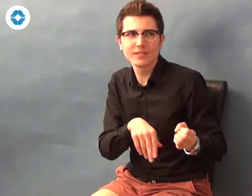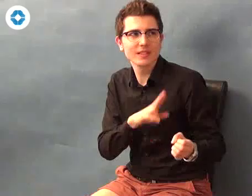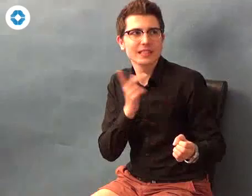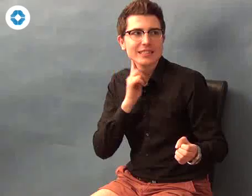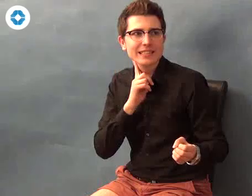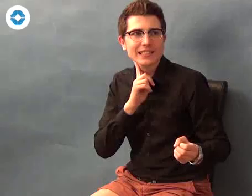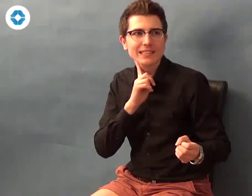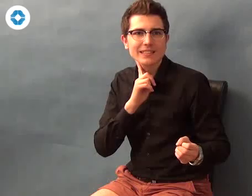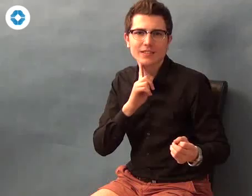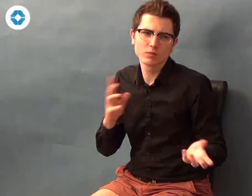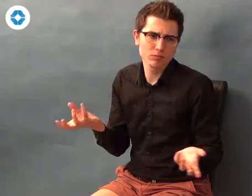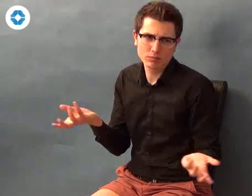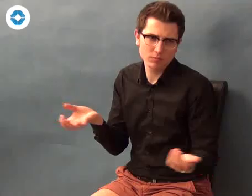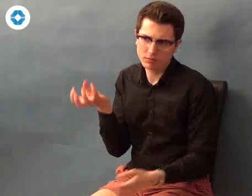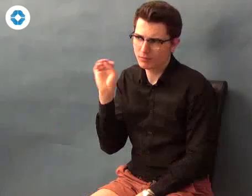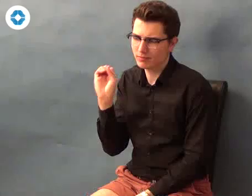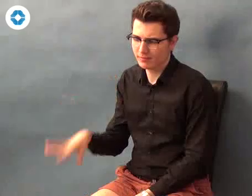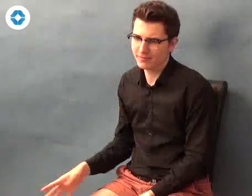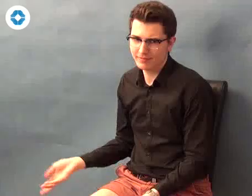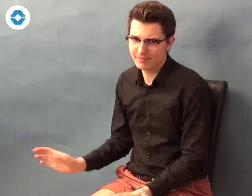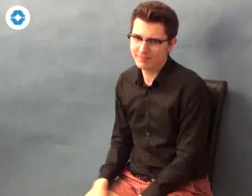Udaje, że jest niewinny i mimochodem wyrzuca kamień na ziemię.